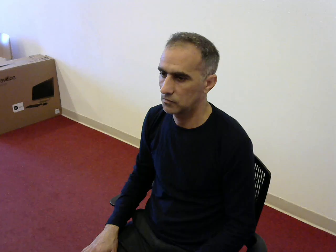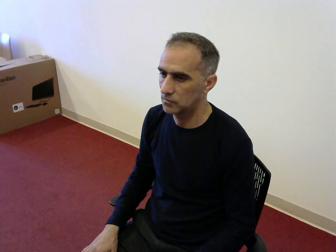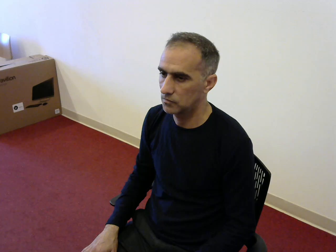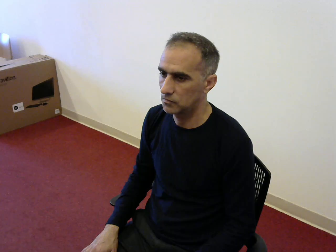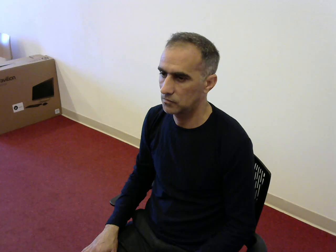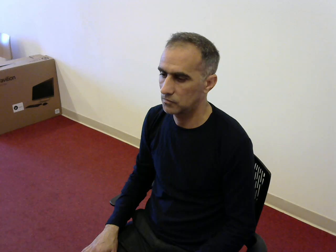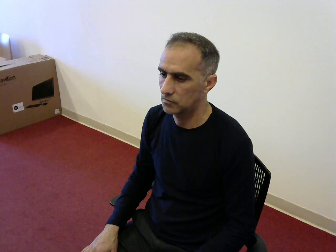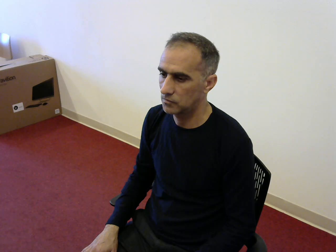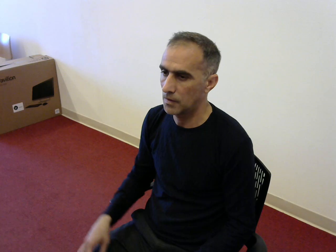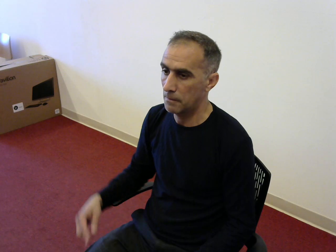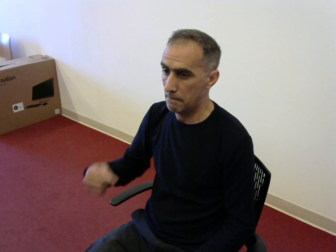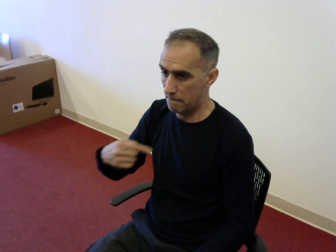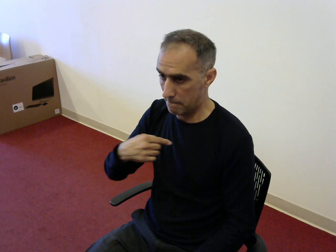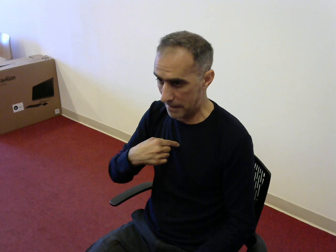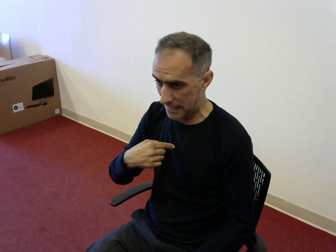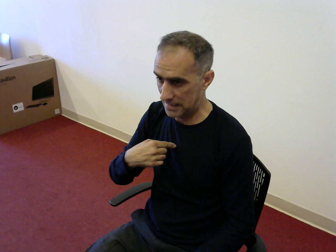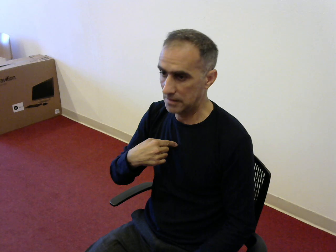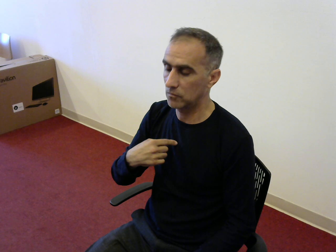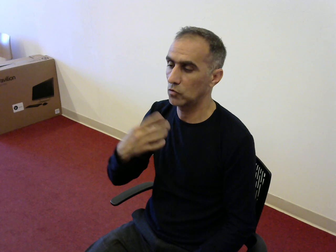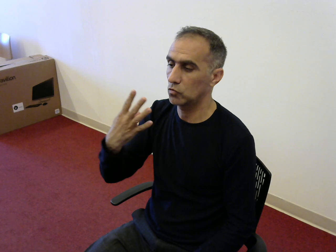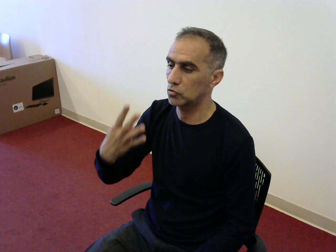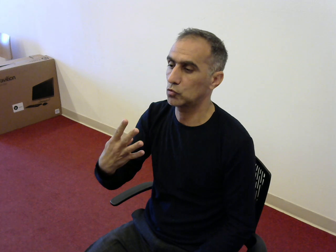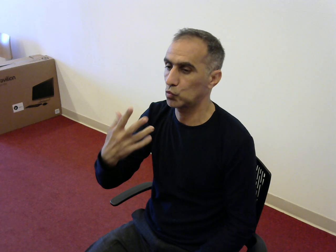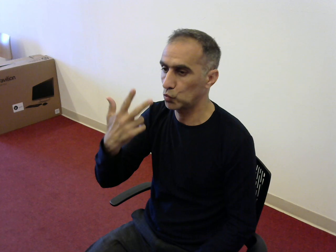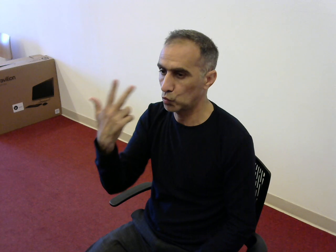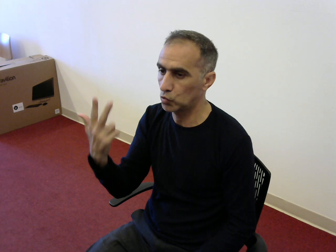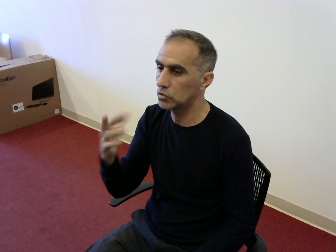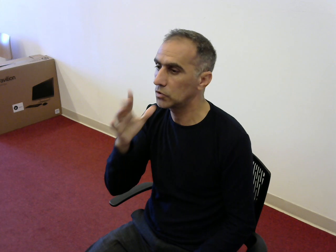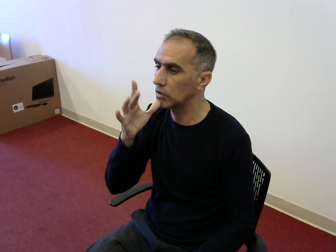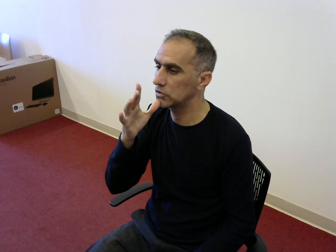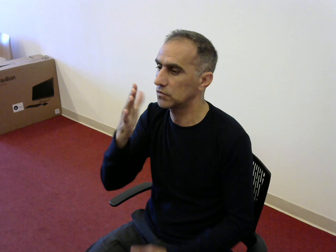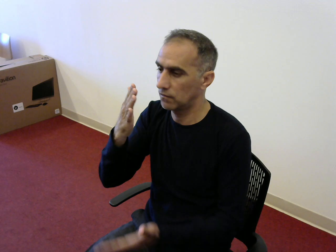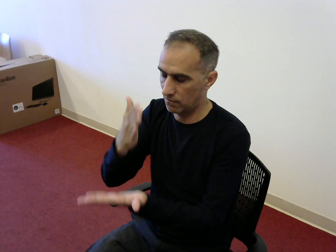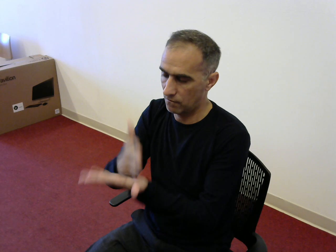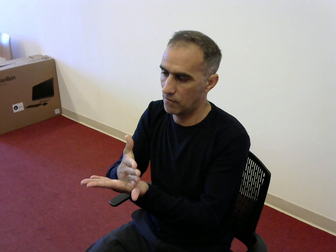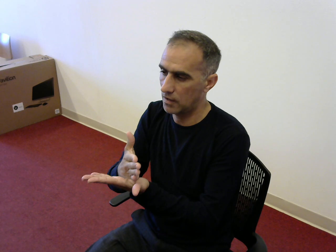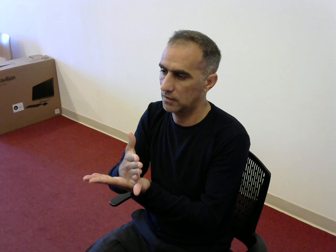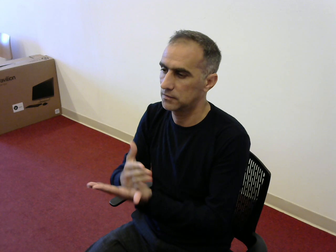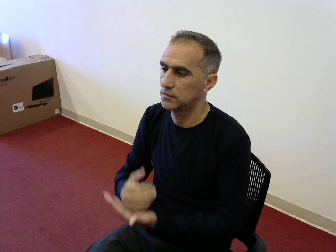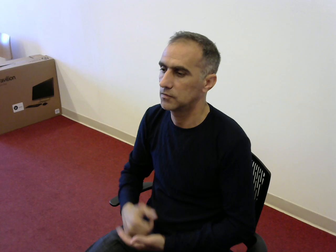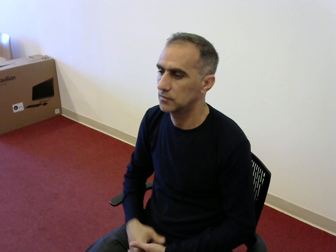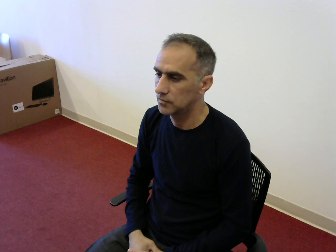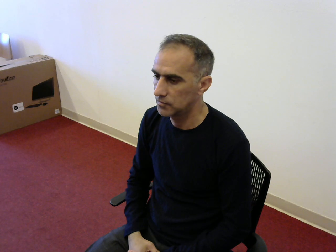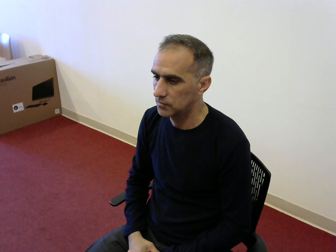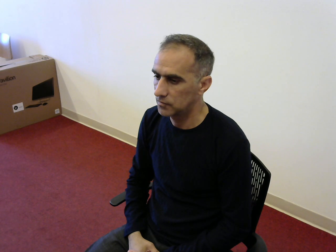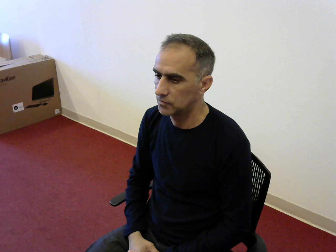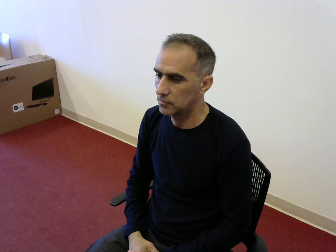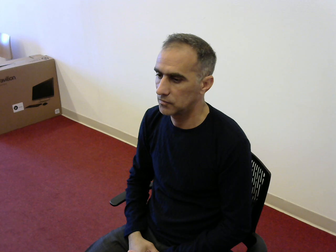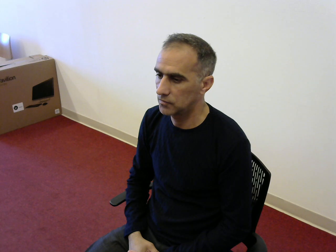Mənim 43 yaşım var